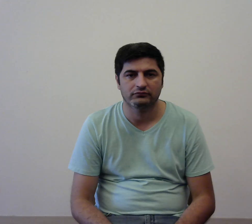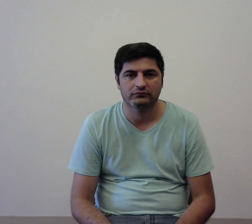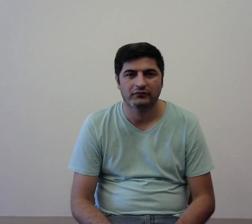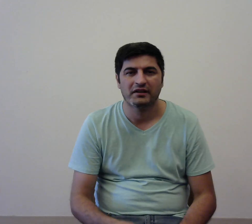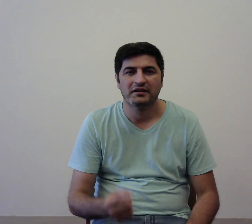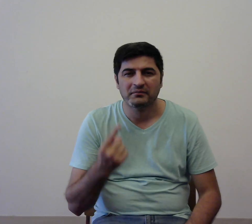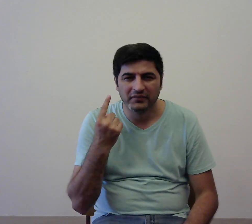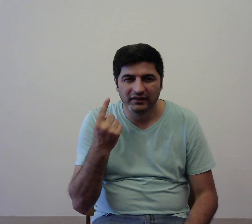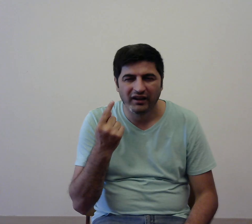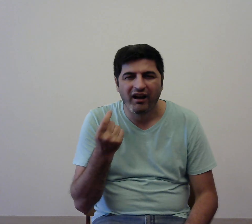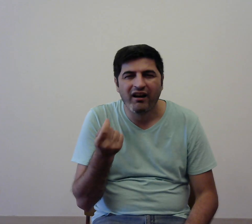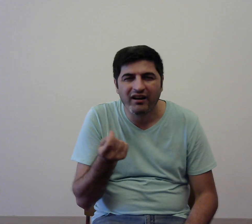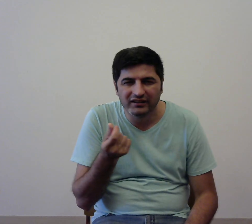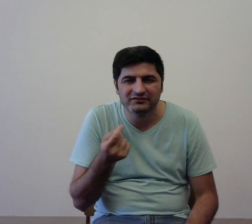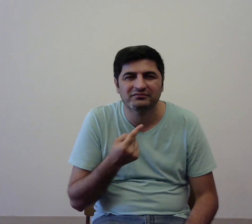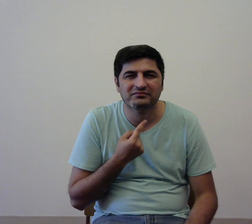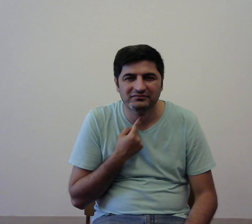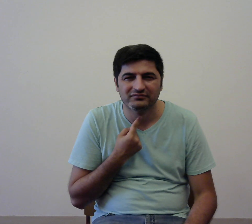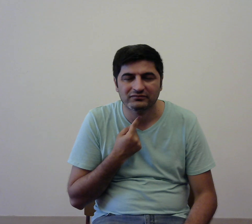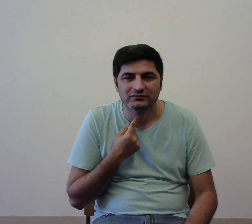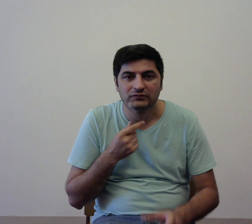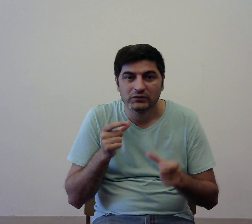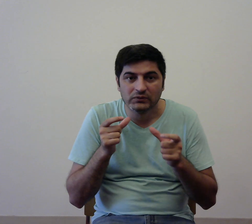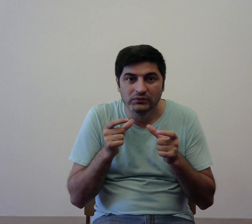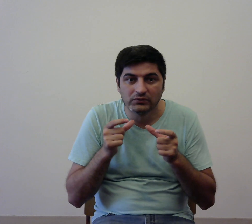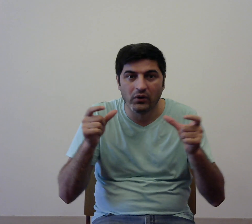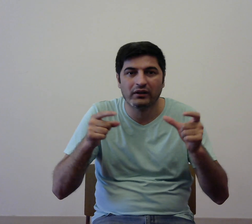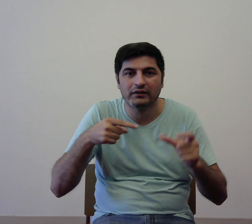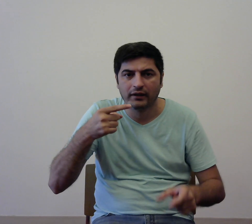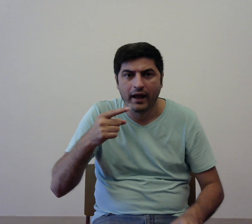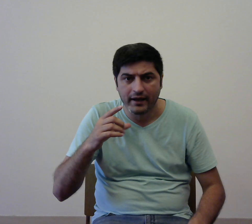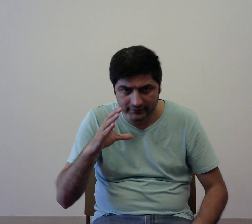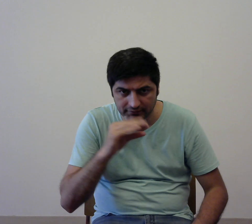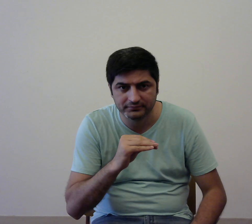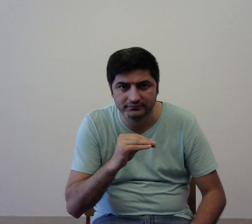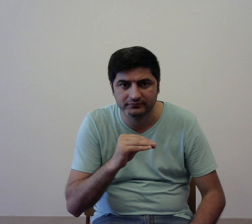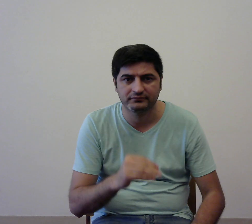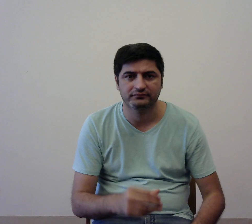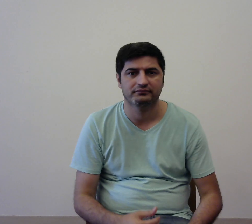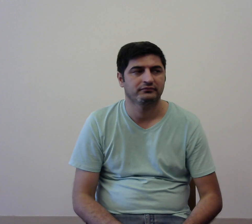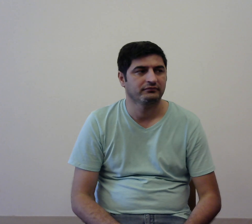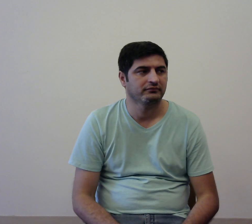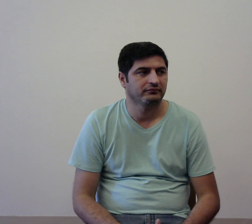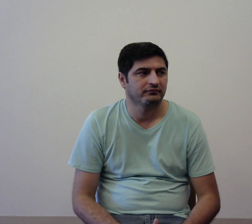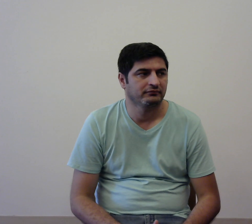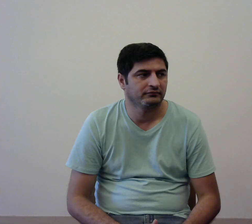Bir az ucadan deyə bilərsinizmi?